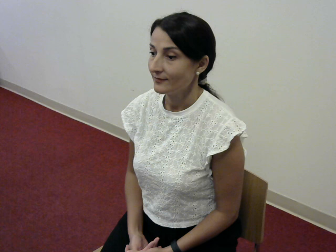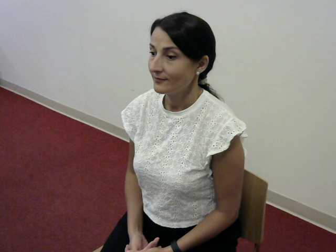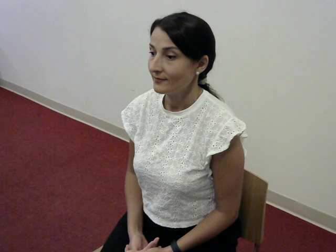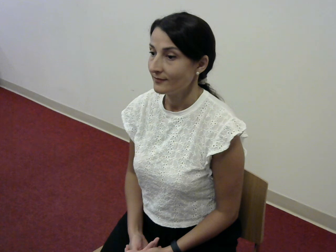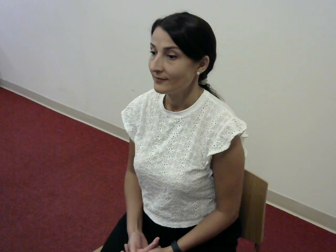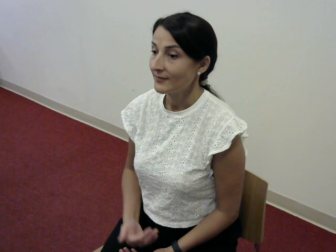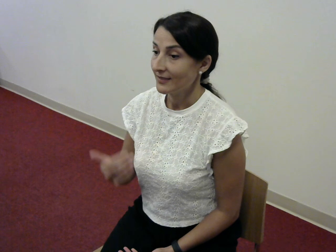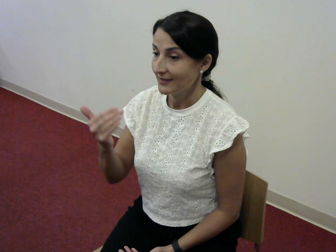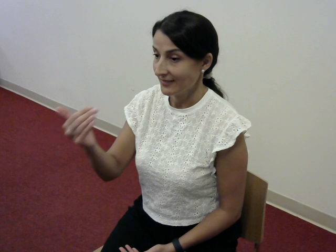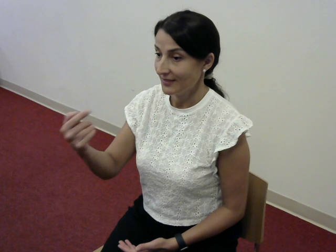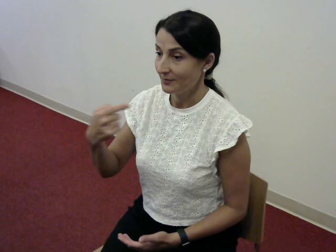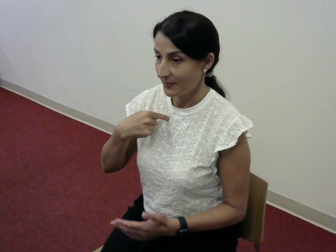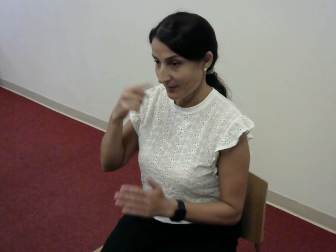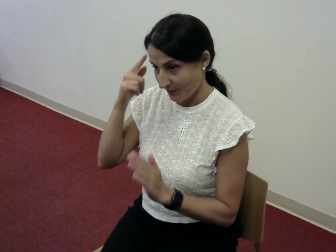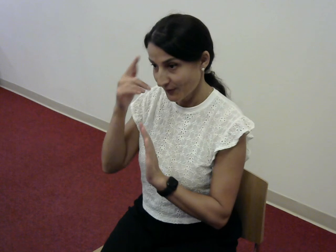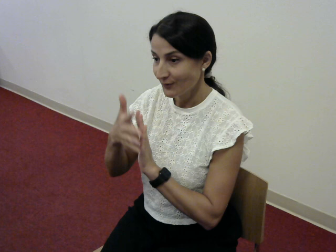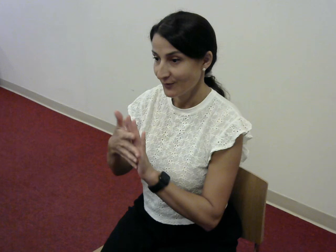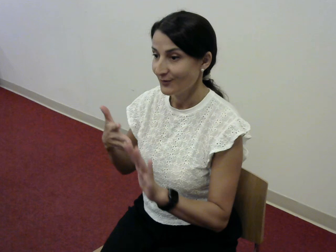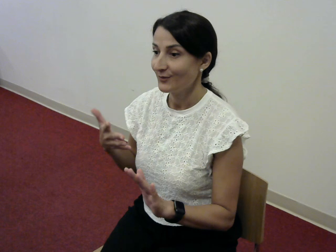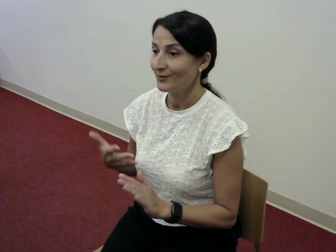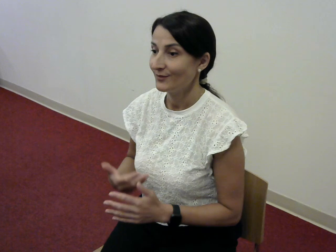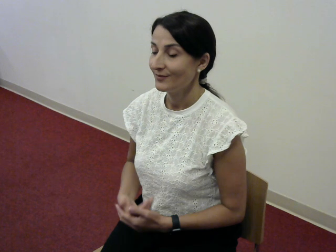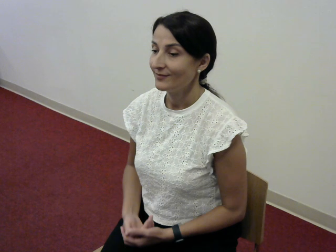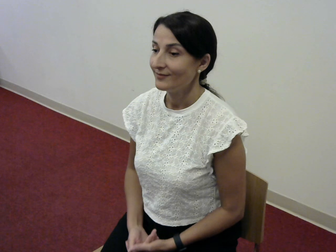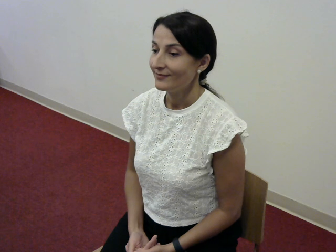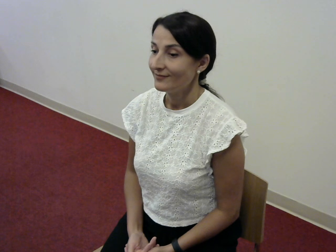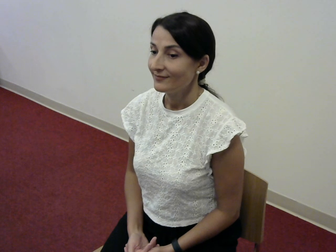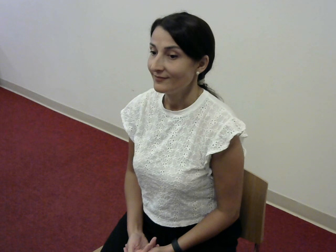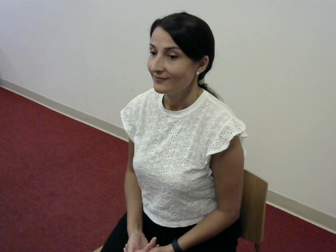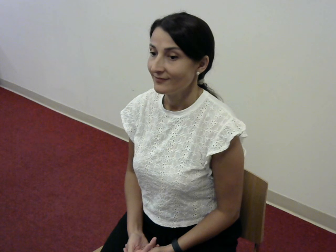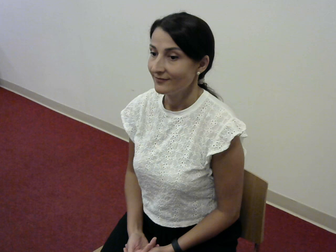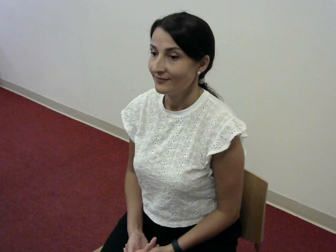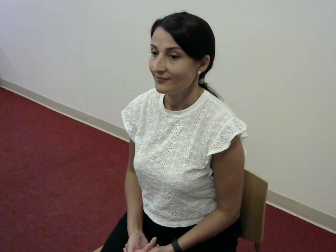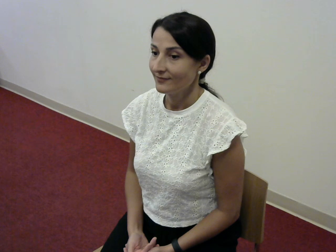Siz məni başa düşürsüz?